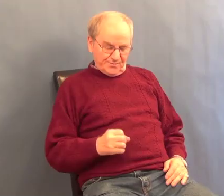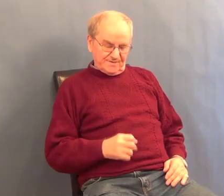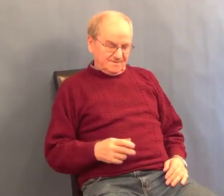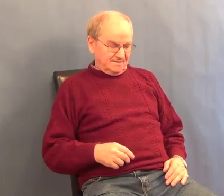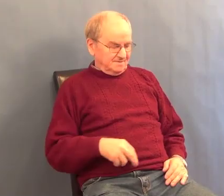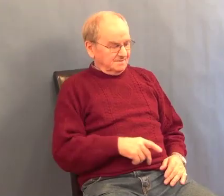Mały odchodzi.